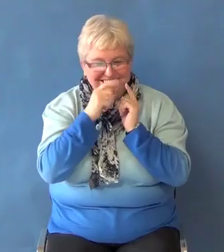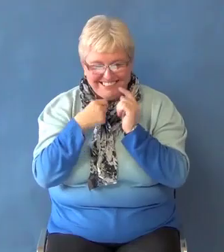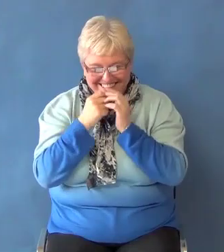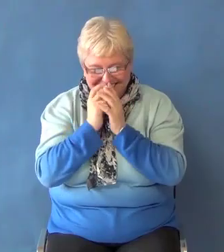Cicho.